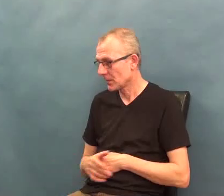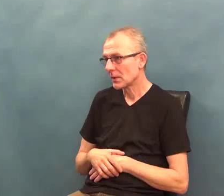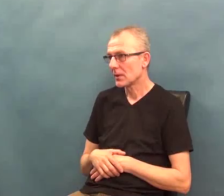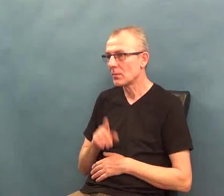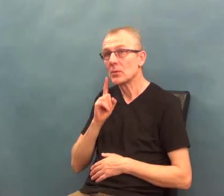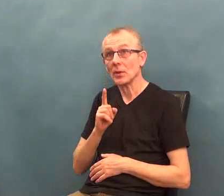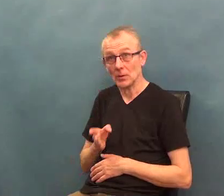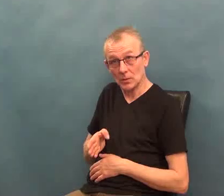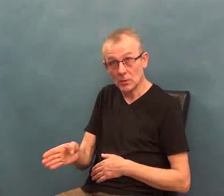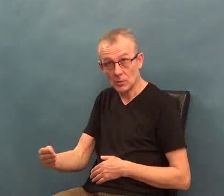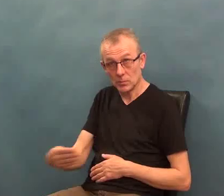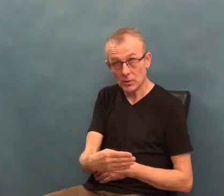Chłopiec powtarza za nim kierunki.